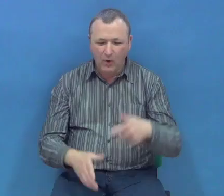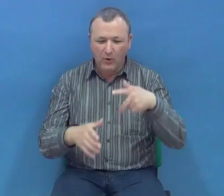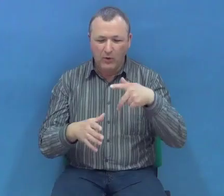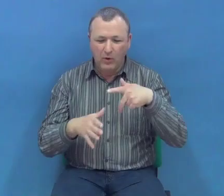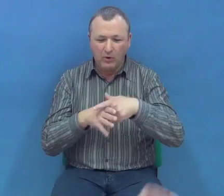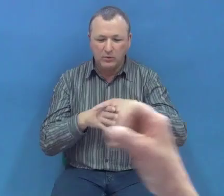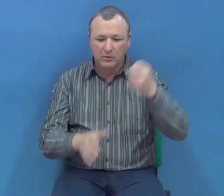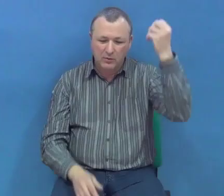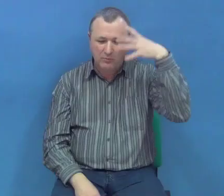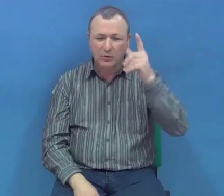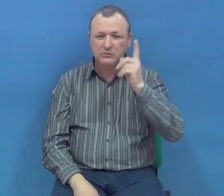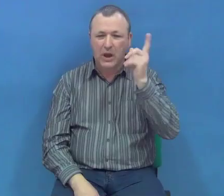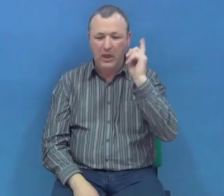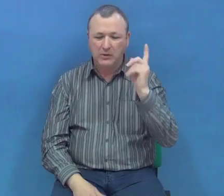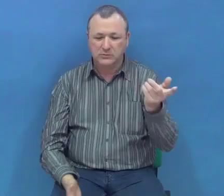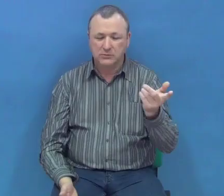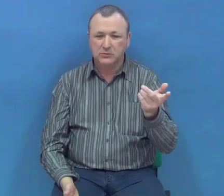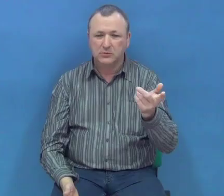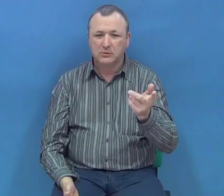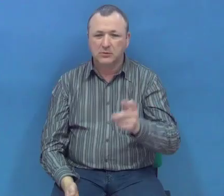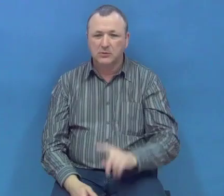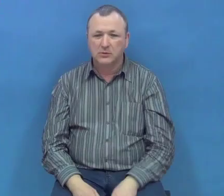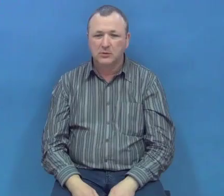Konie mają zakaz korzystania z prysznica.